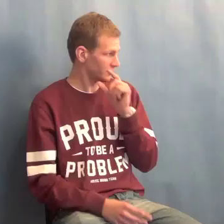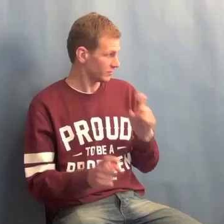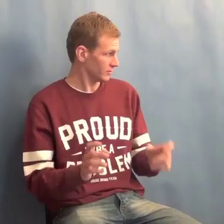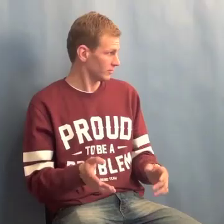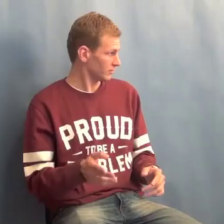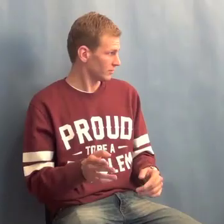Już, zaczynać?